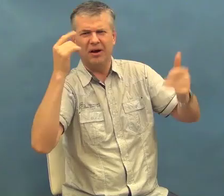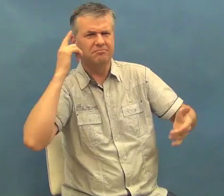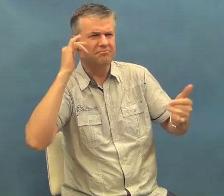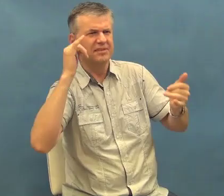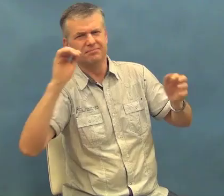Idą.